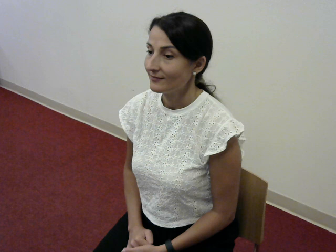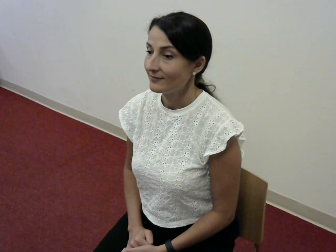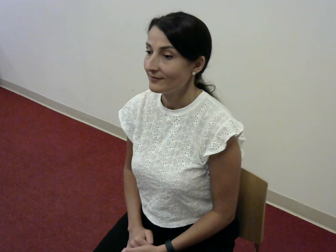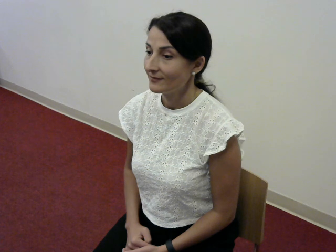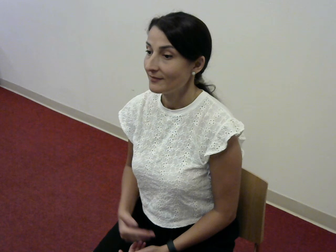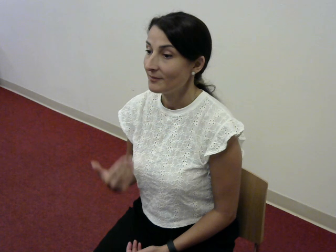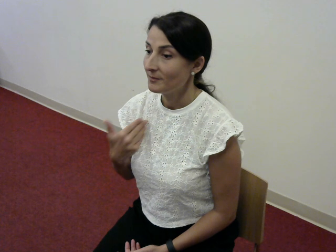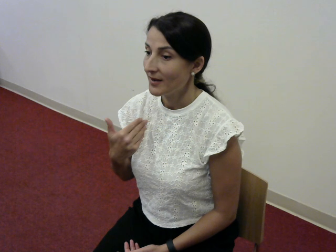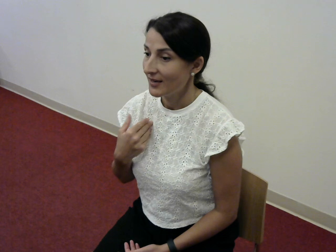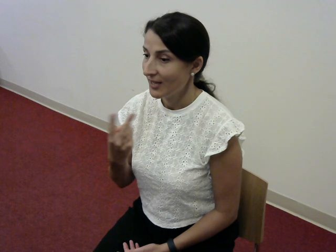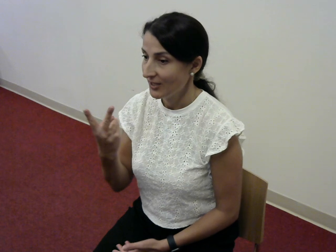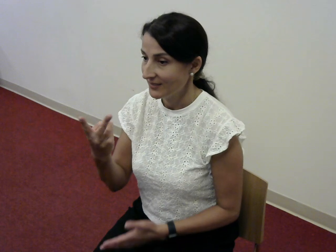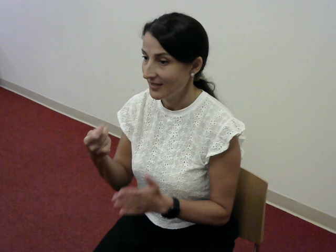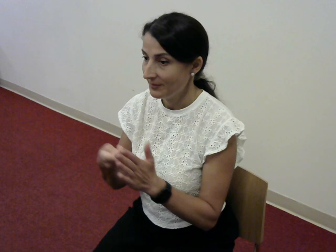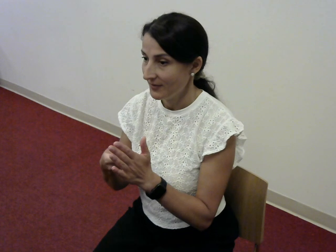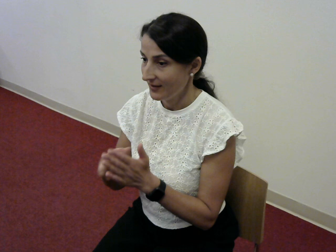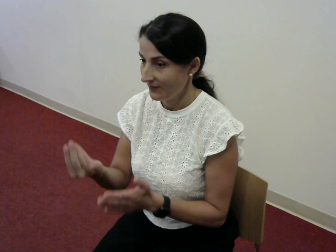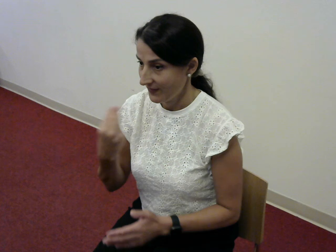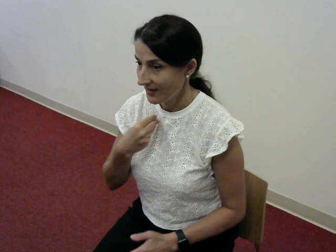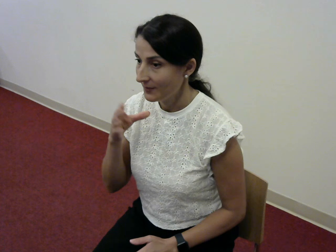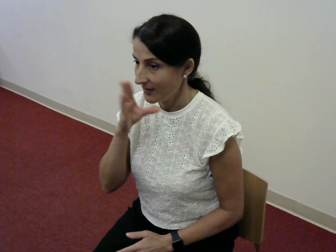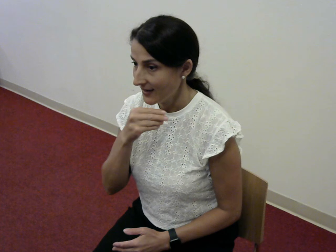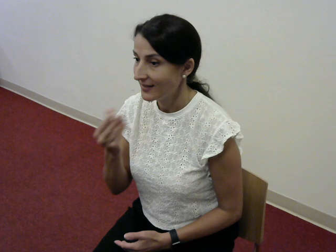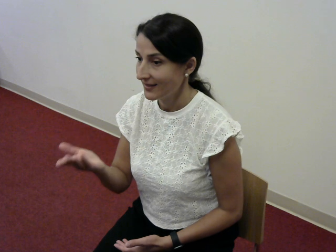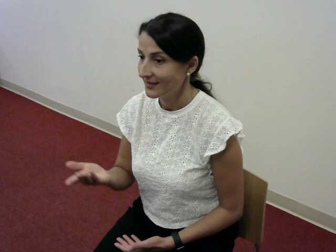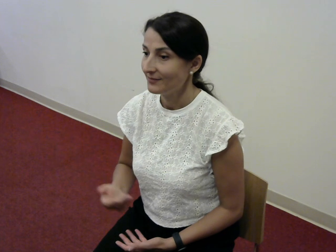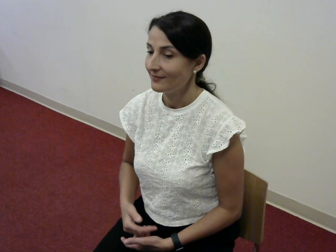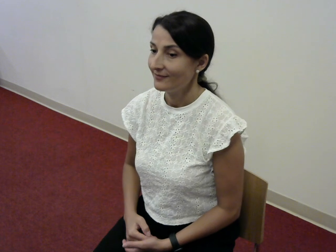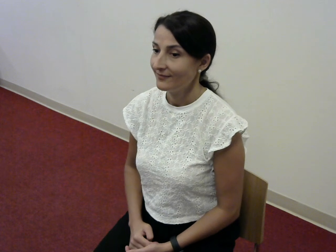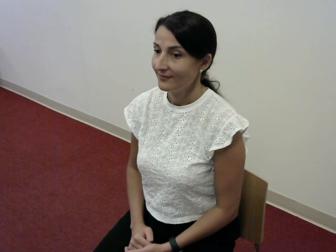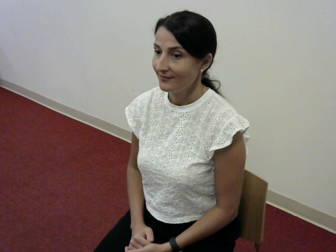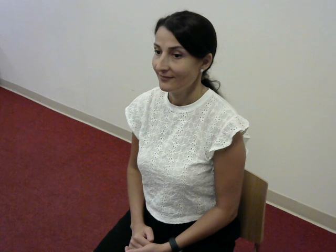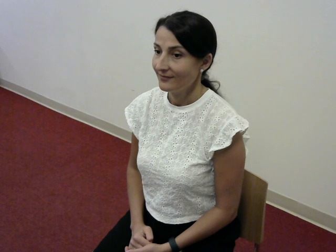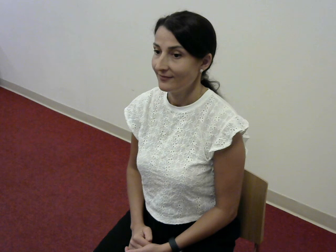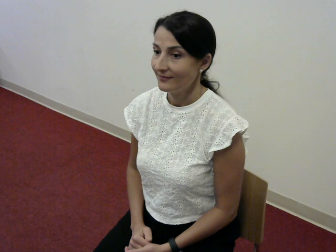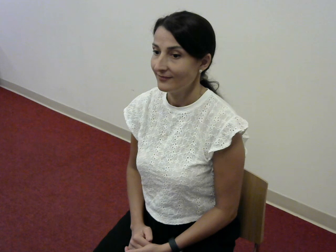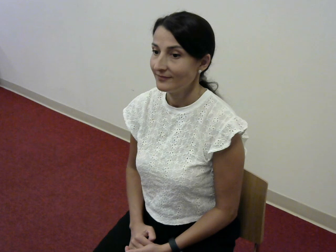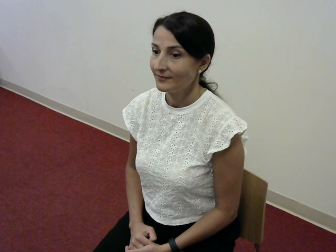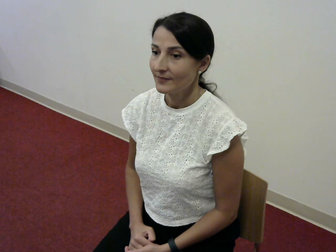Mənə 2 bilet verə bilərsinizmi?